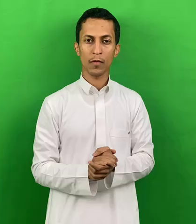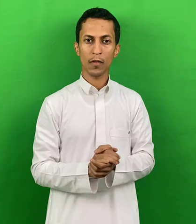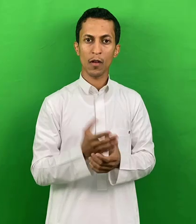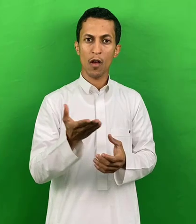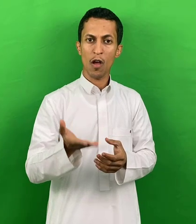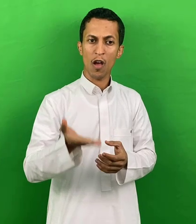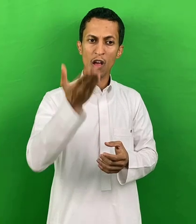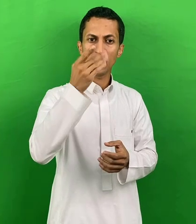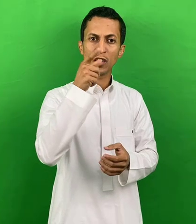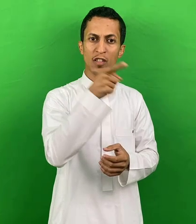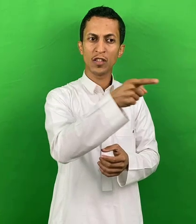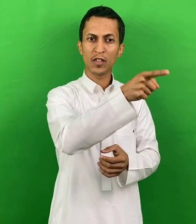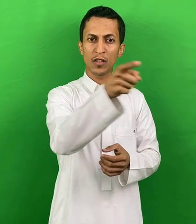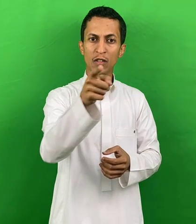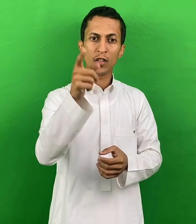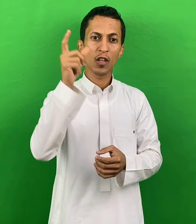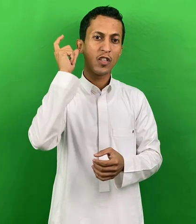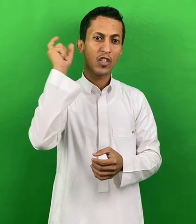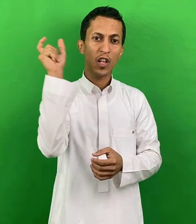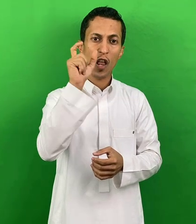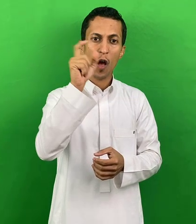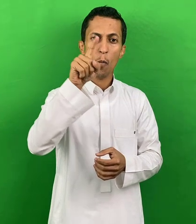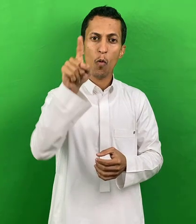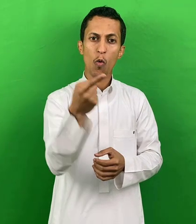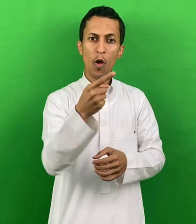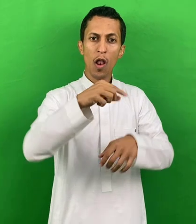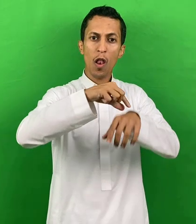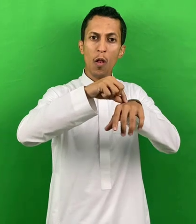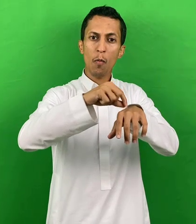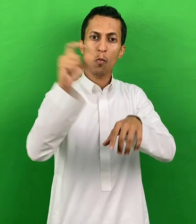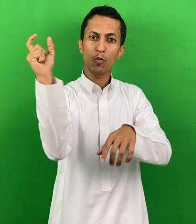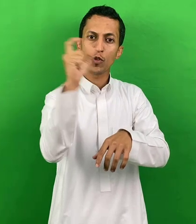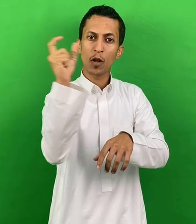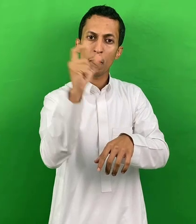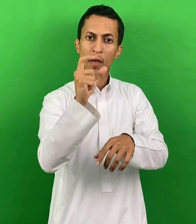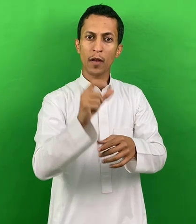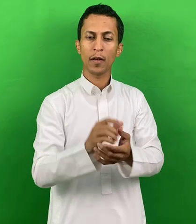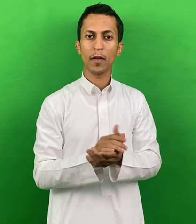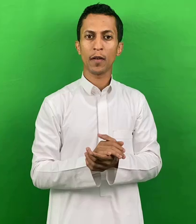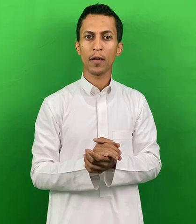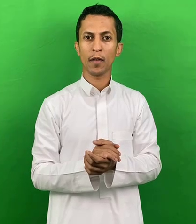أعز الإسلام والمسلمين